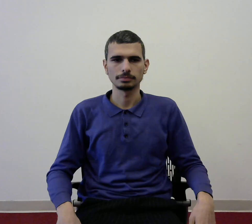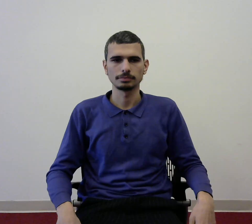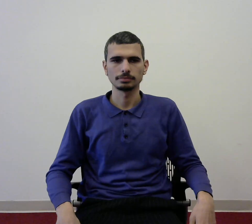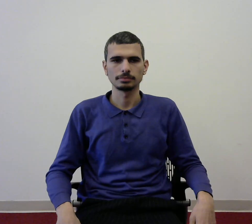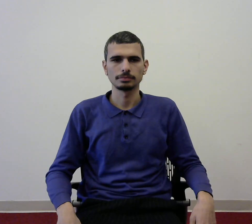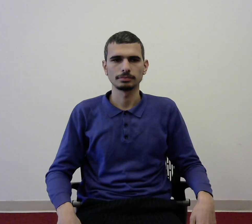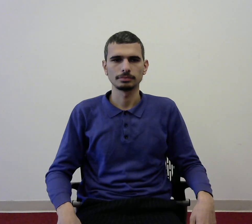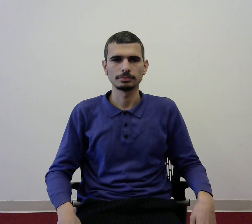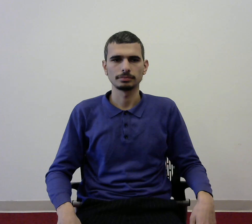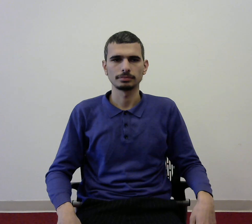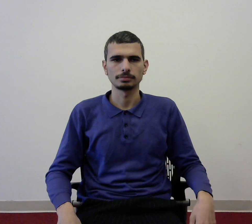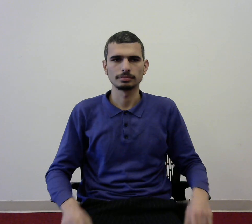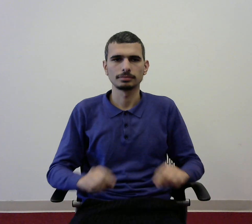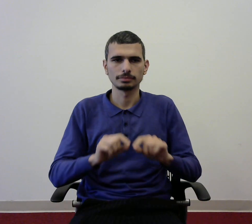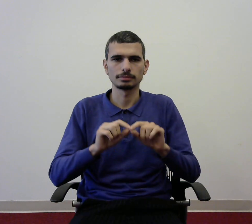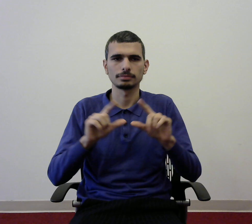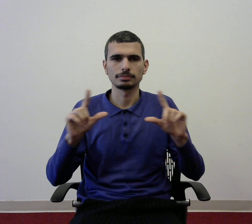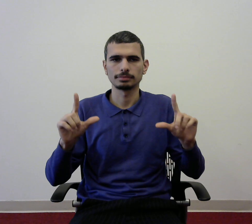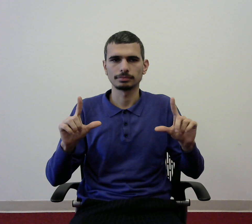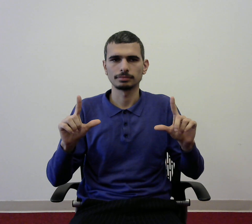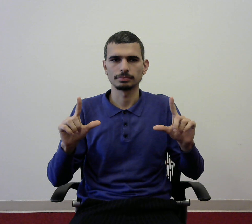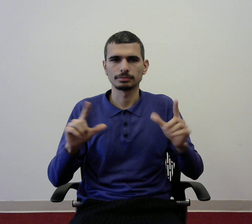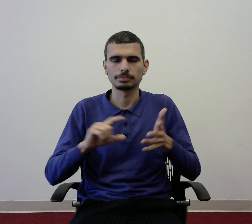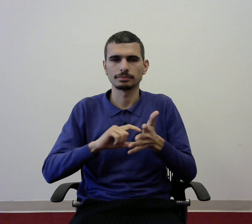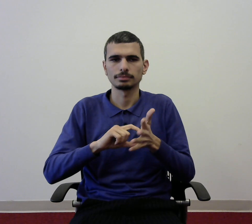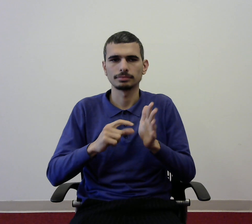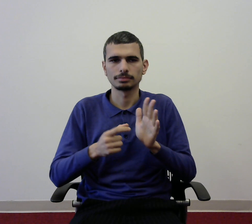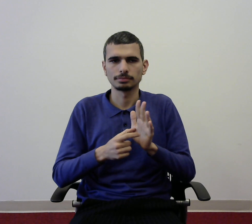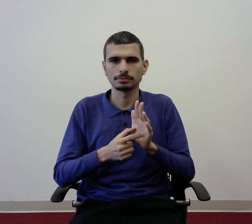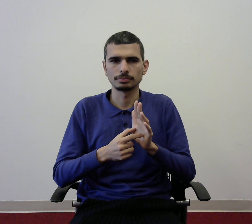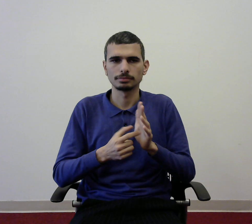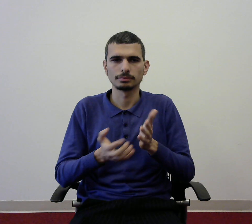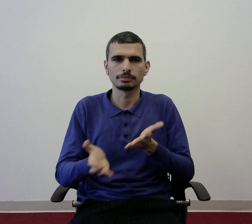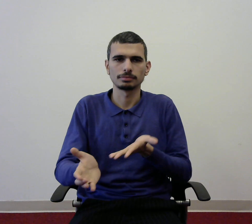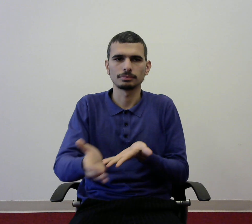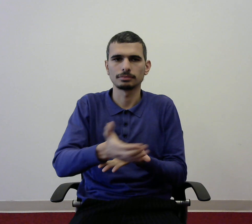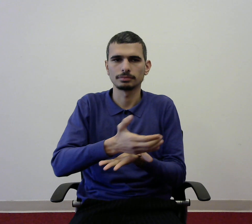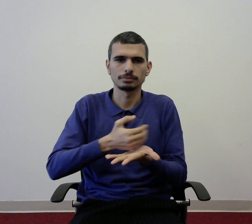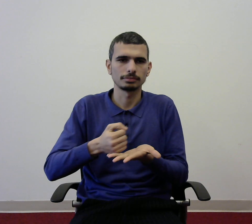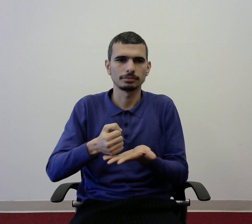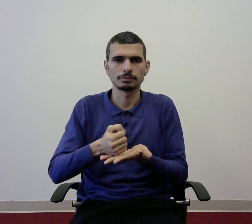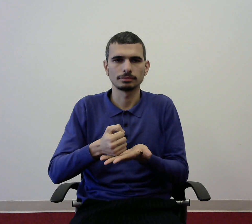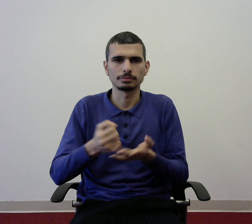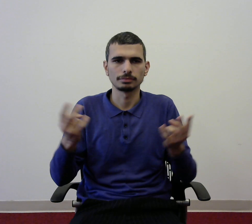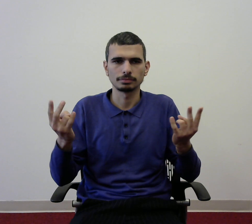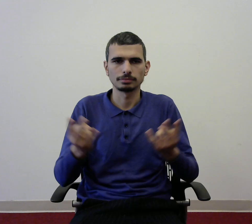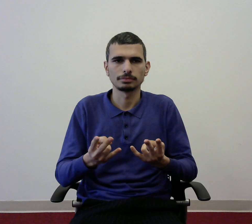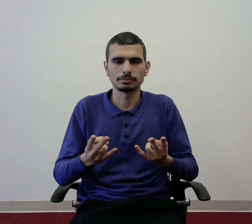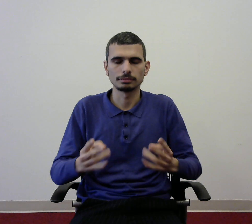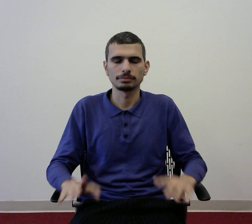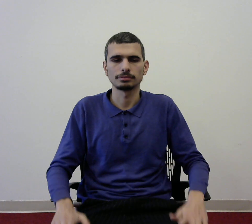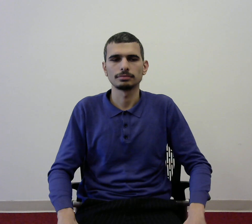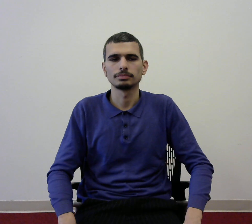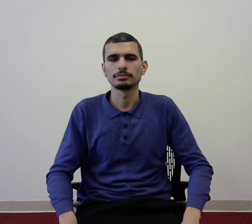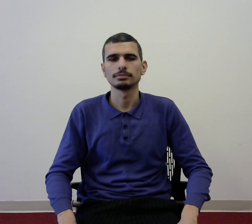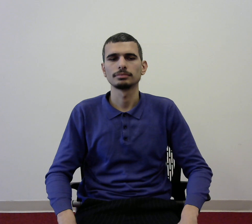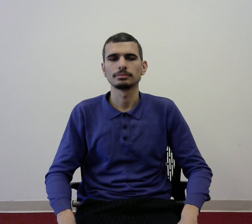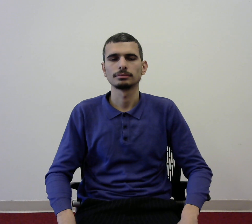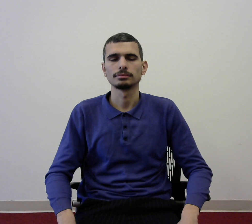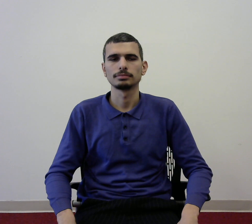Məktəbdə otaqları yığışdırmaq lazımdır